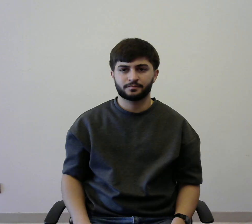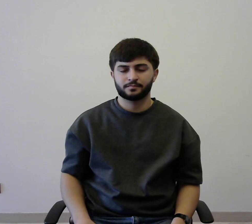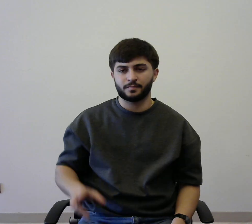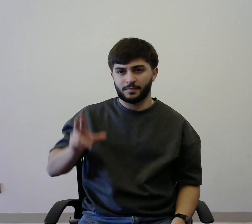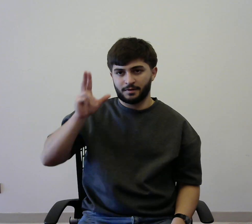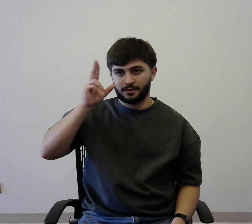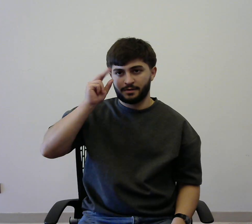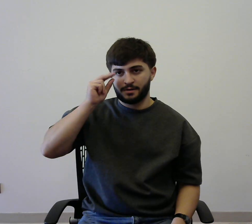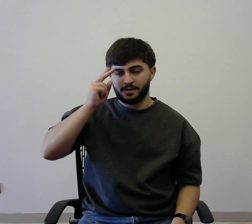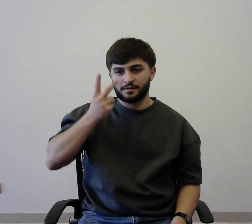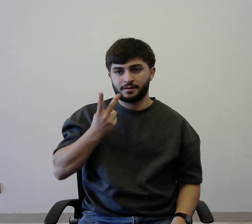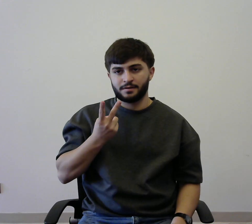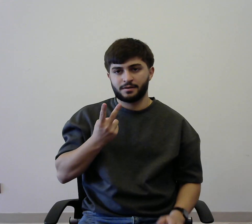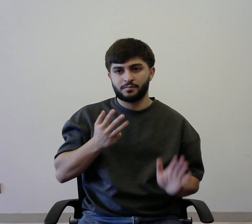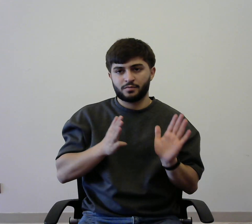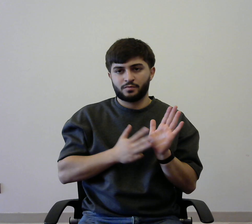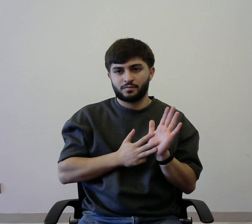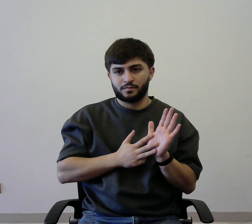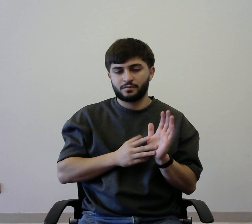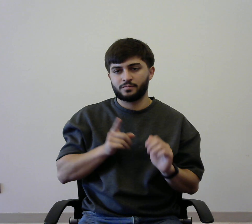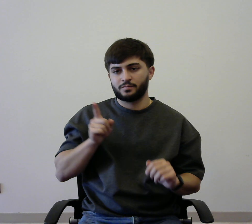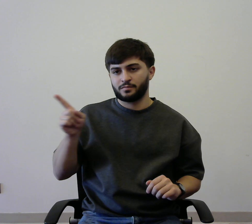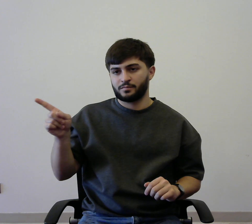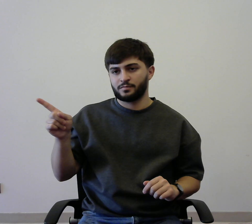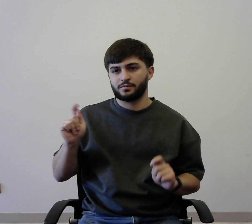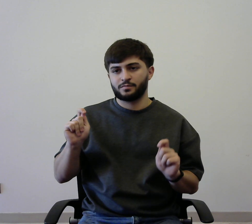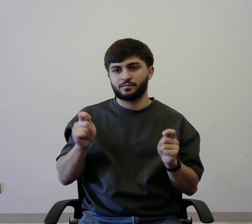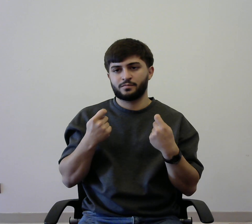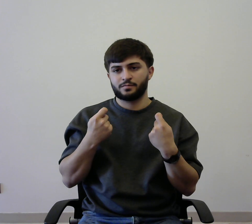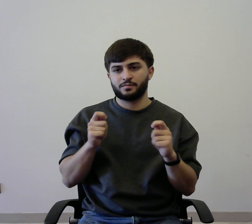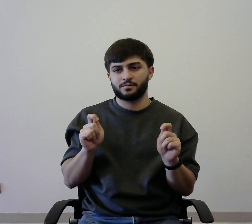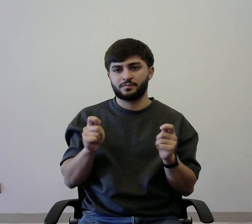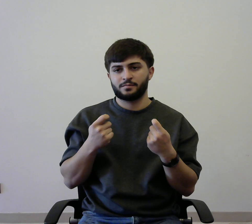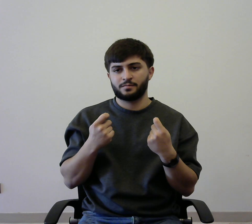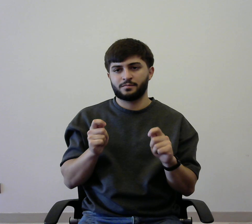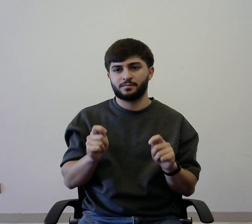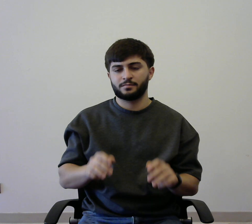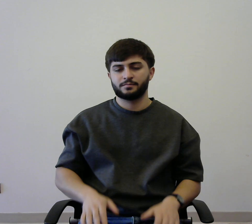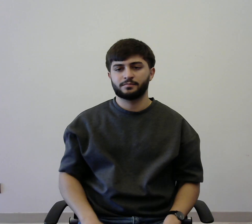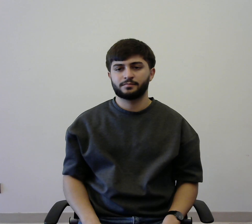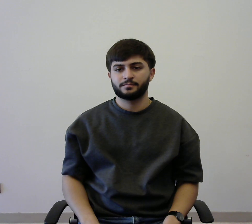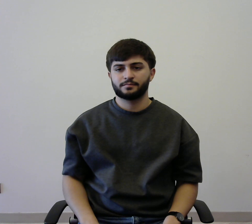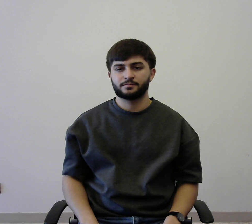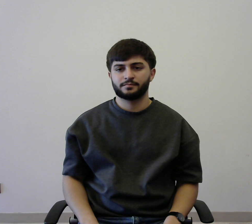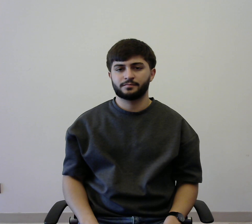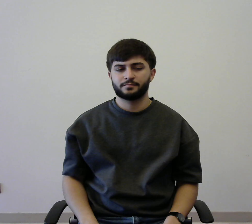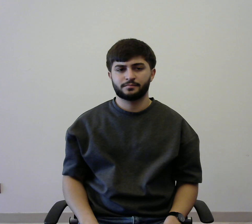Ayın 29-u onun toyudur